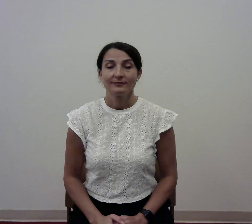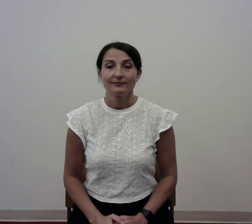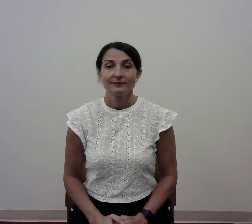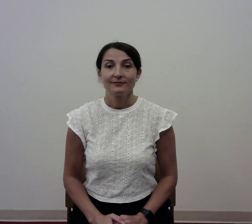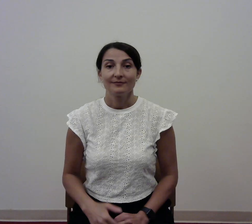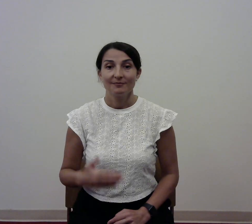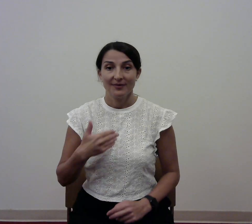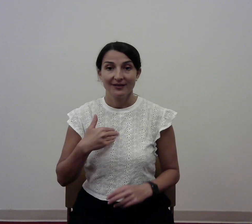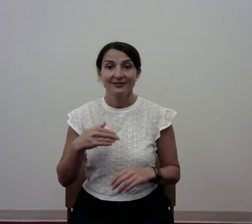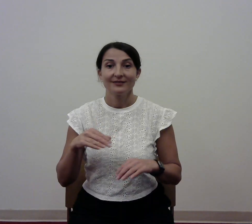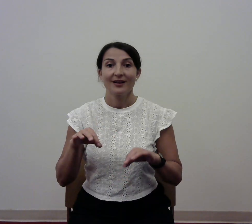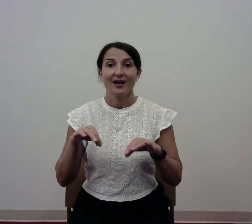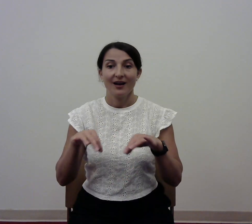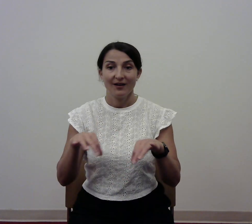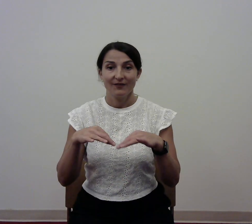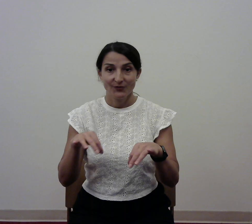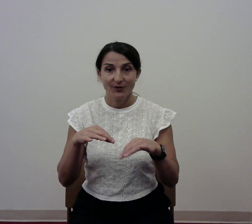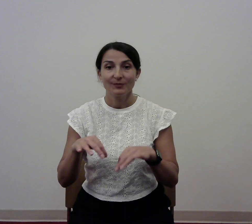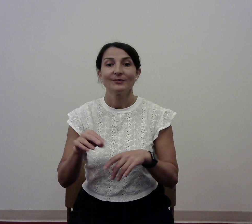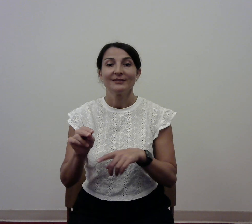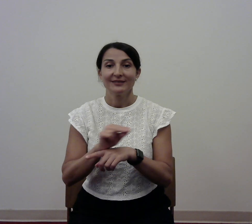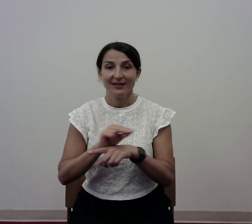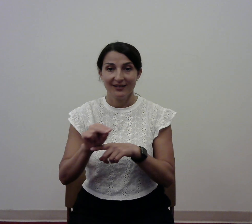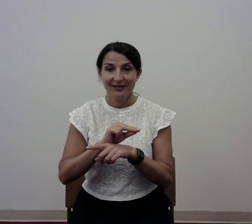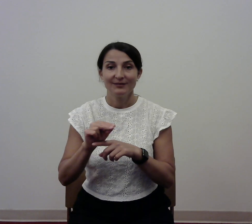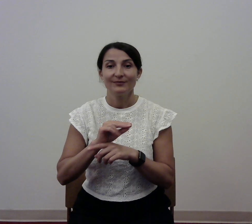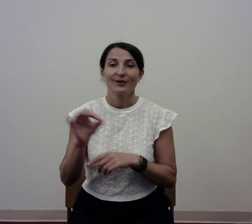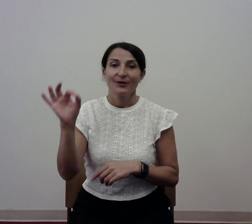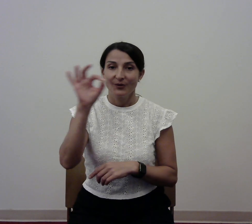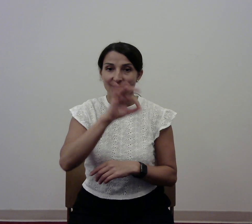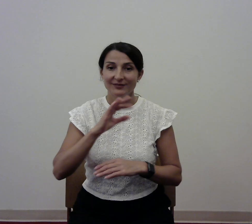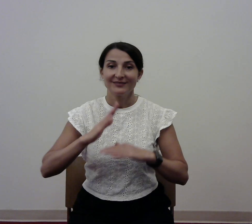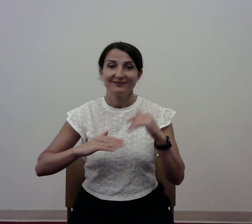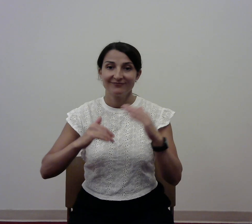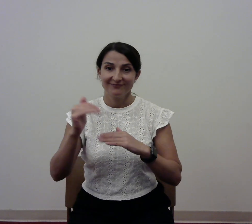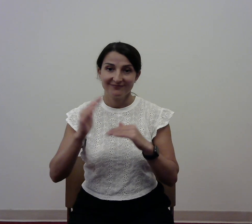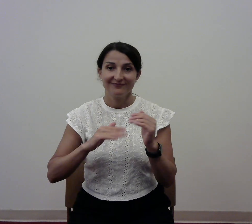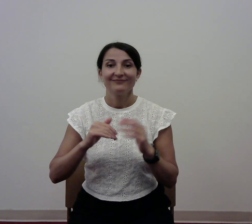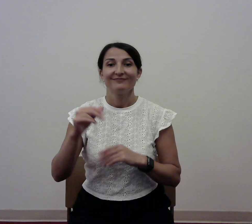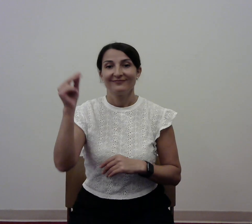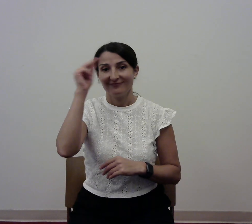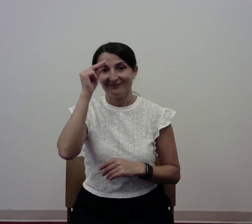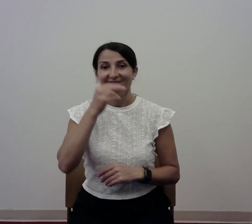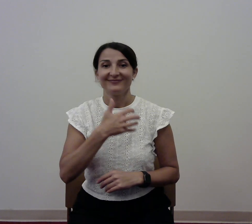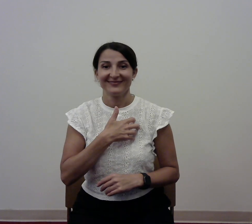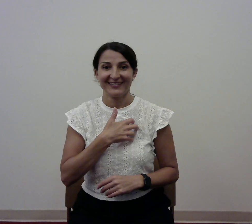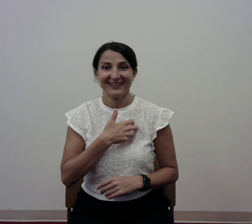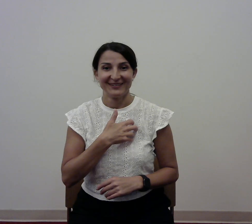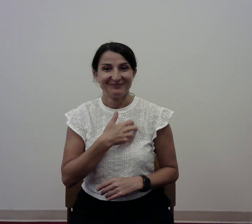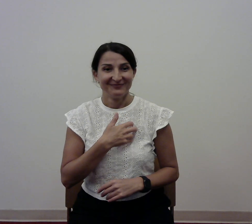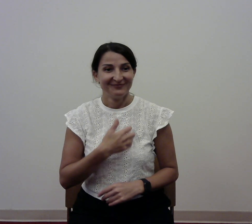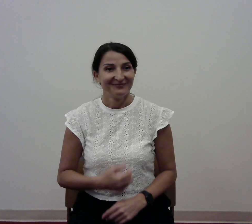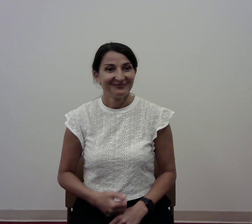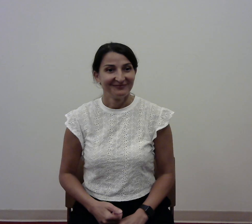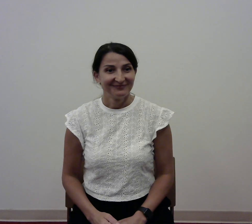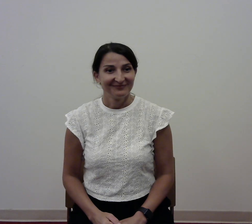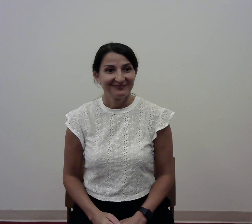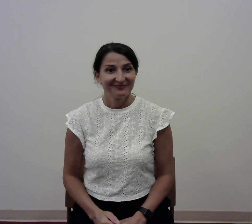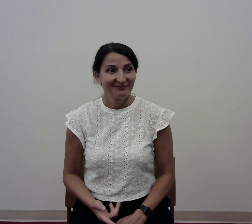Mən avtomobil təmiri üzrə təcrübə keçmək istəyirəm